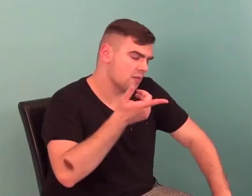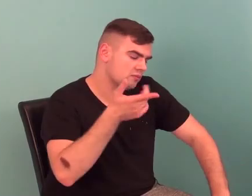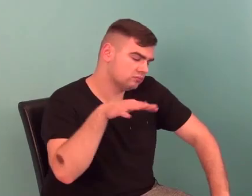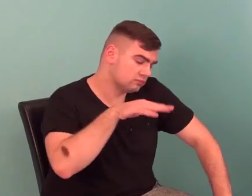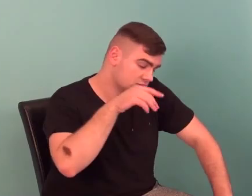Teren.